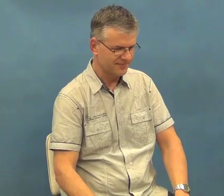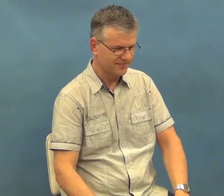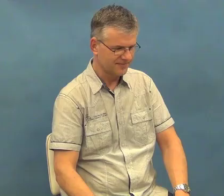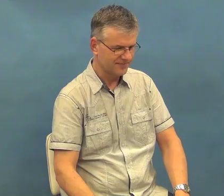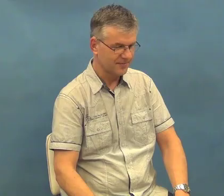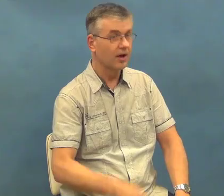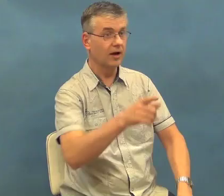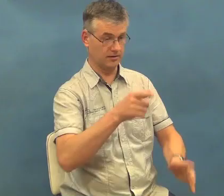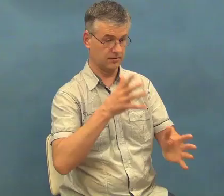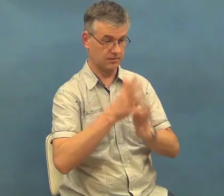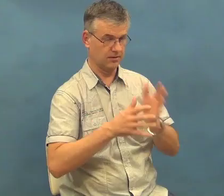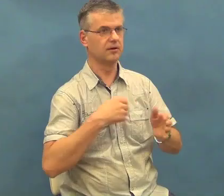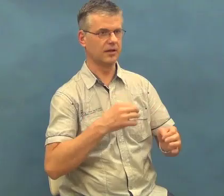Ja mogę migać na bieżąco.